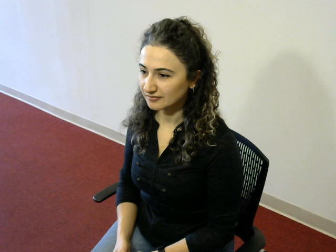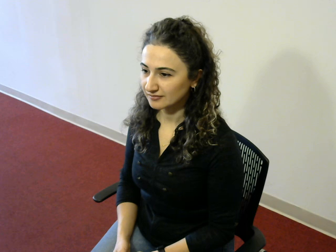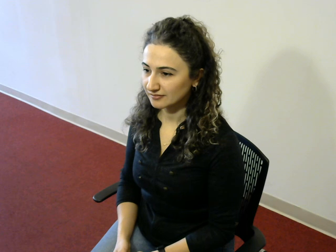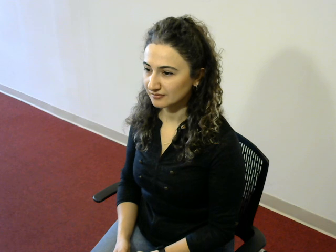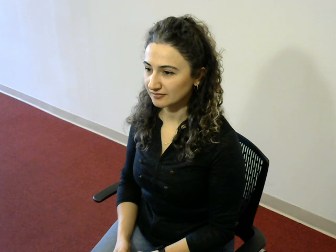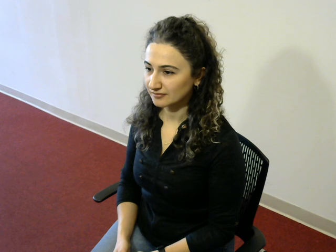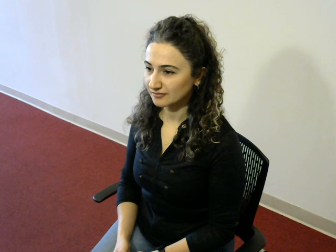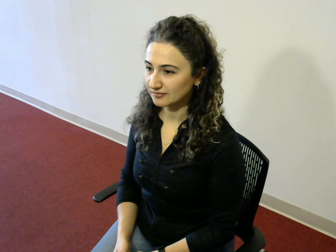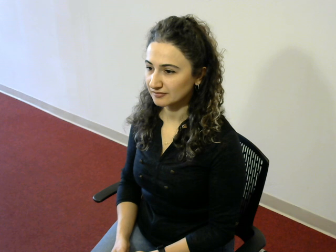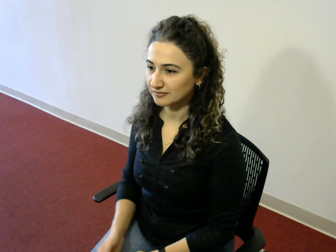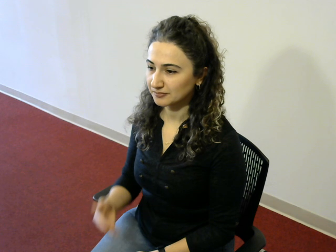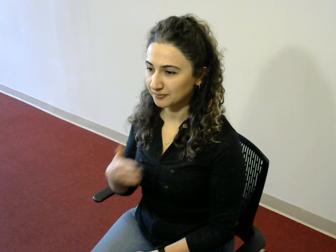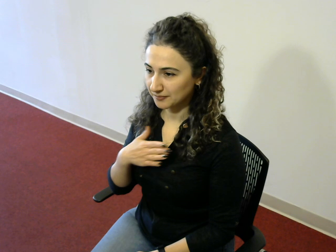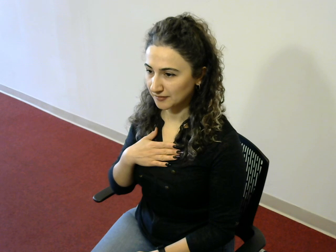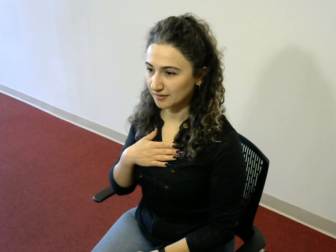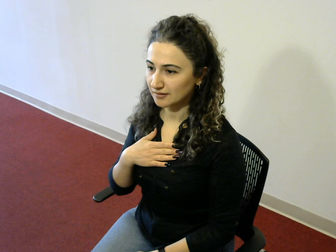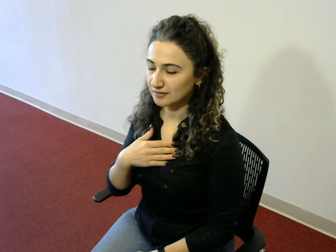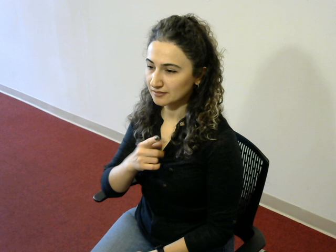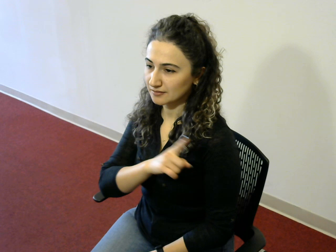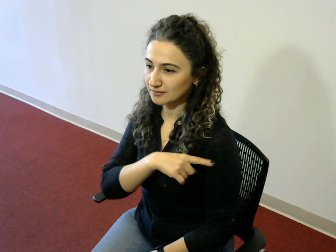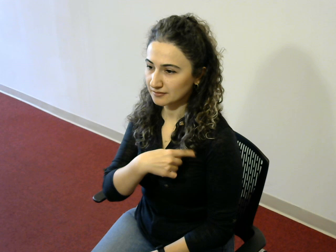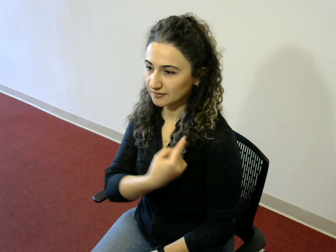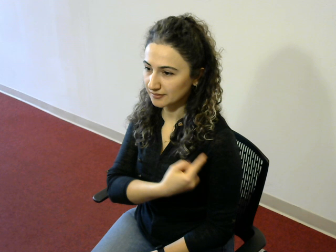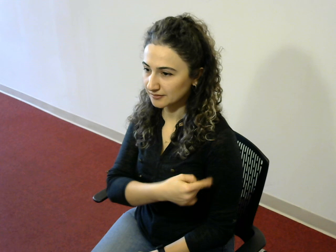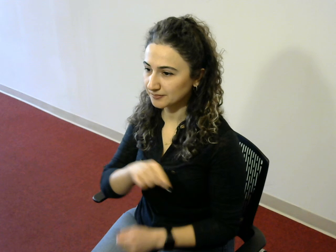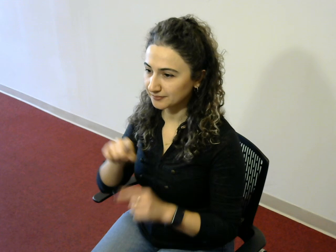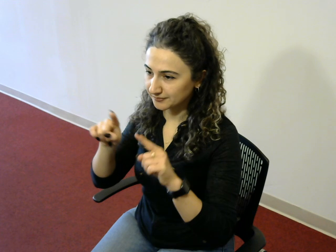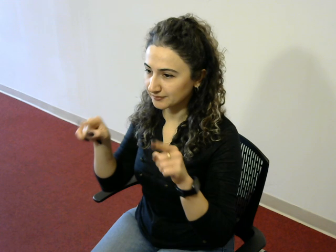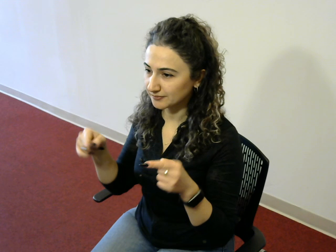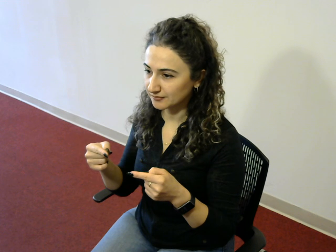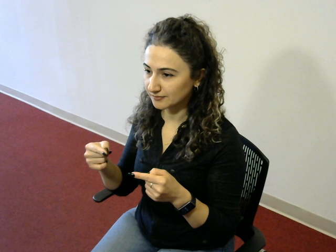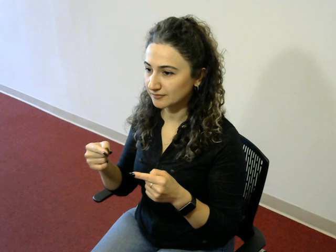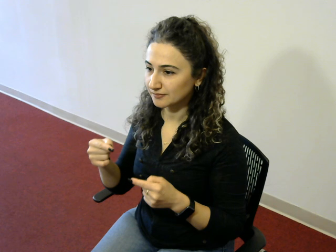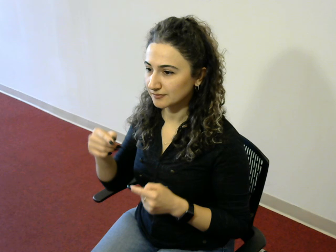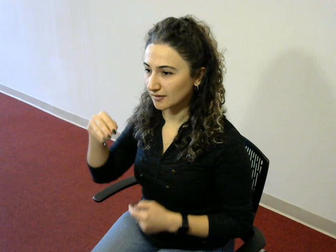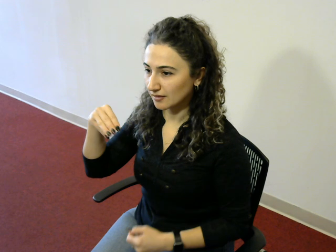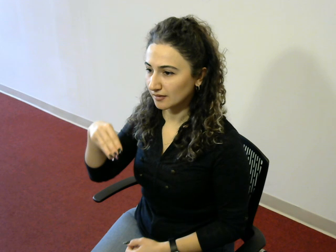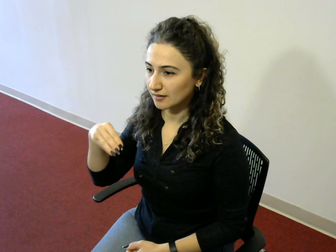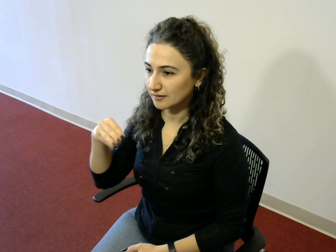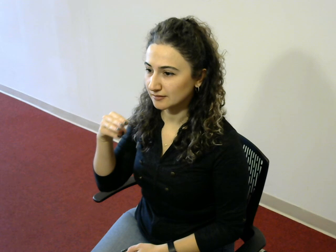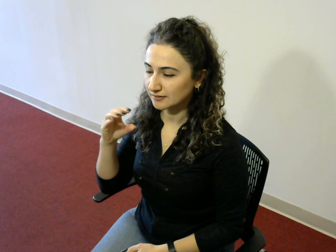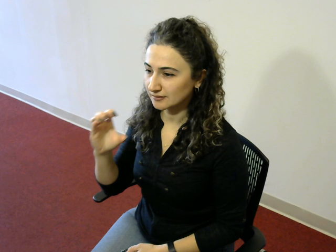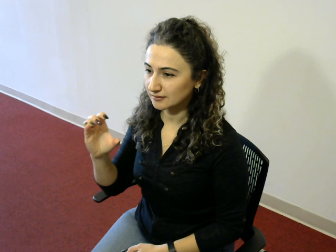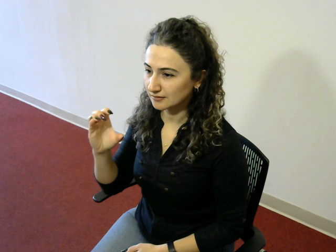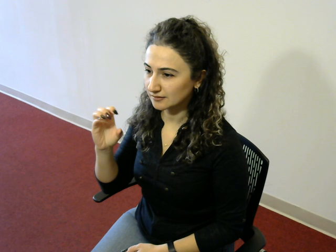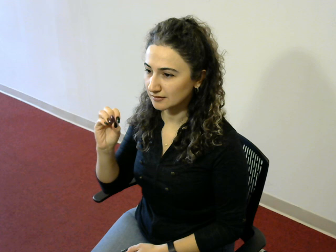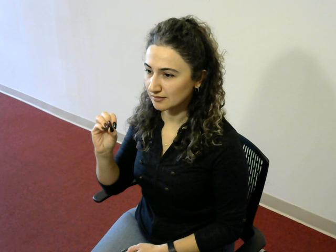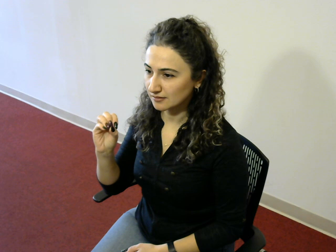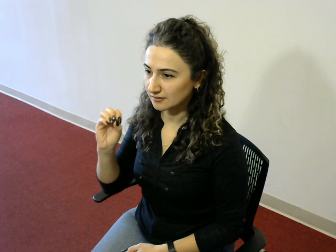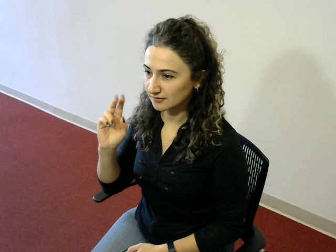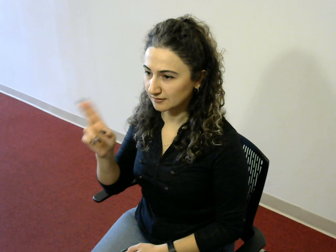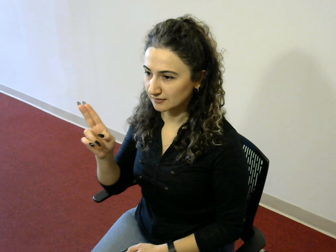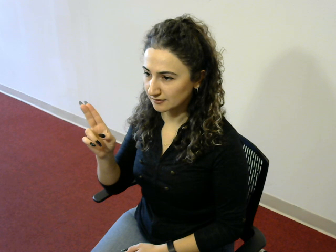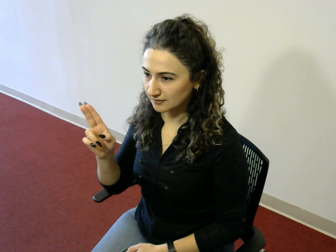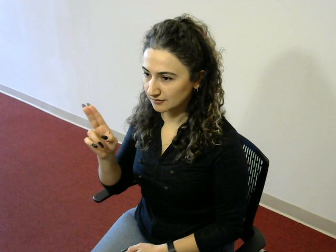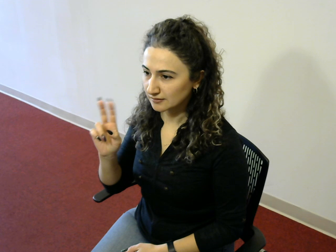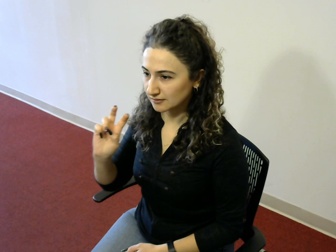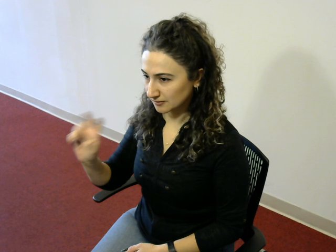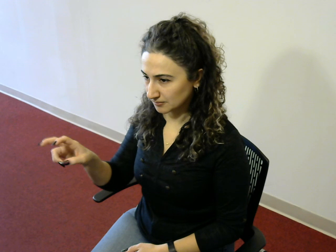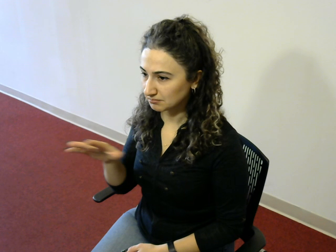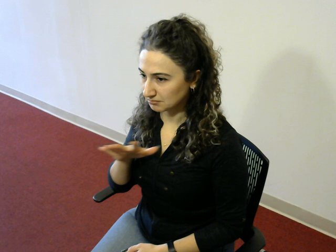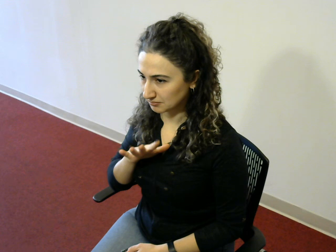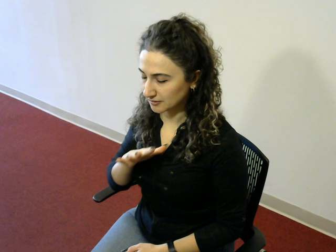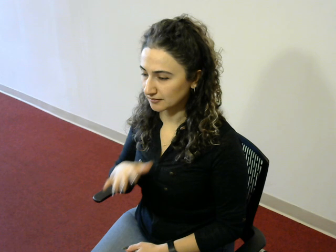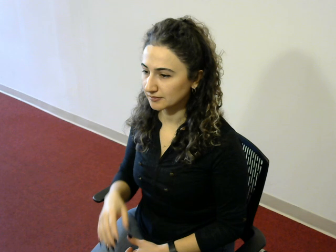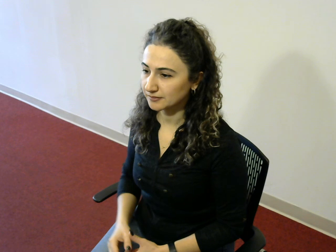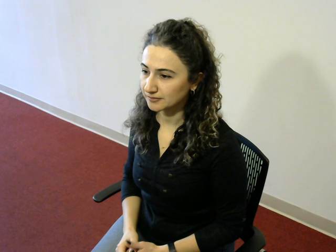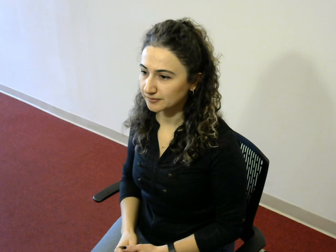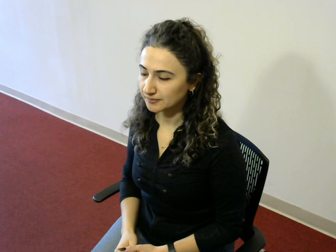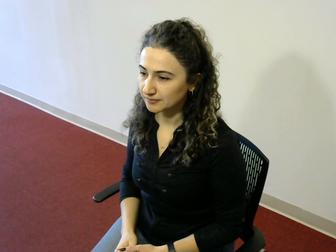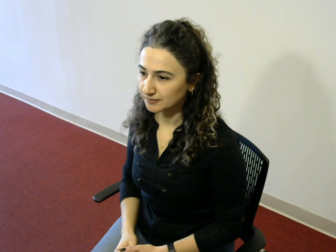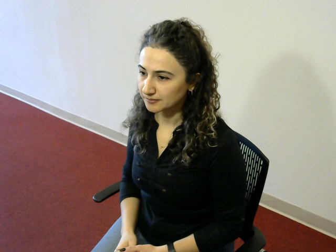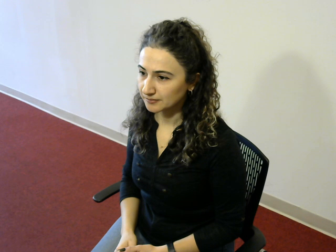Mən poliklinikaya (TSEK-ə) getmişəm